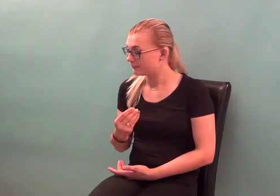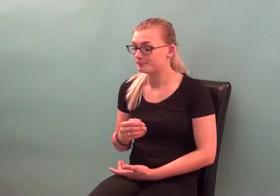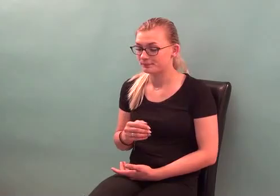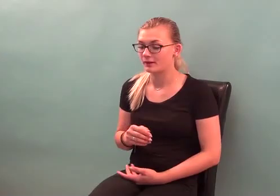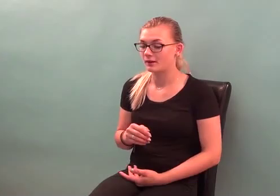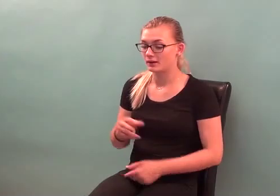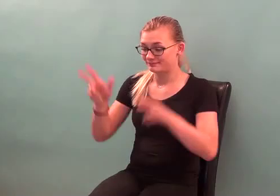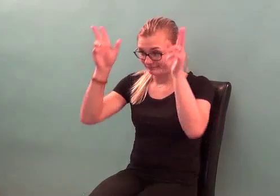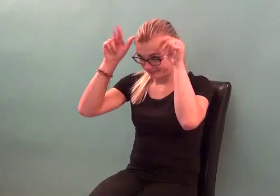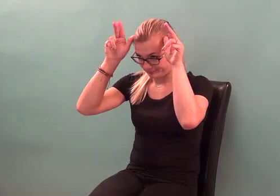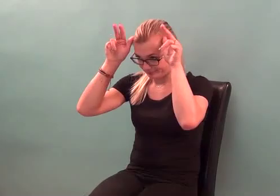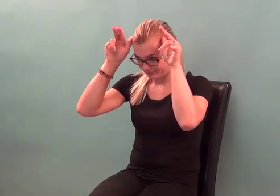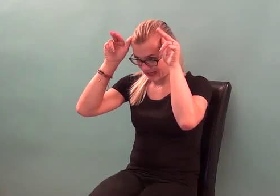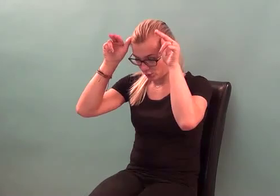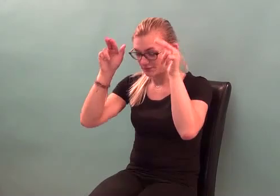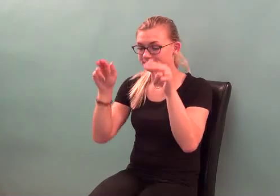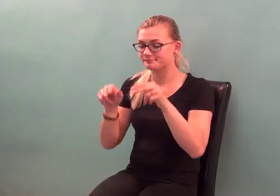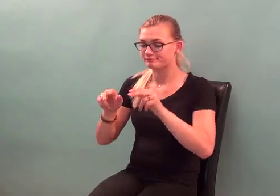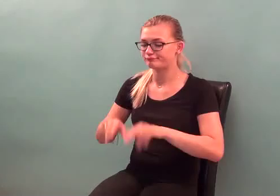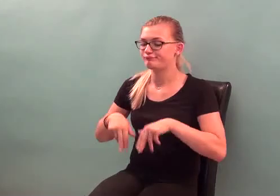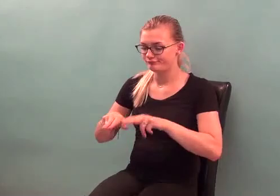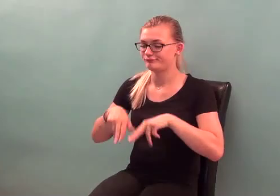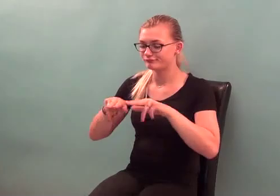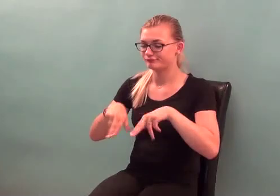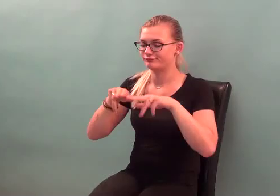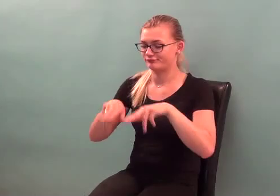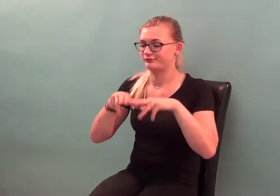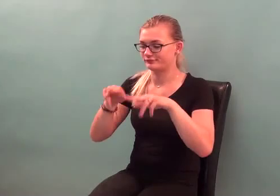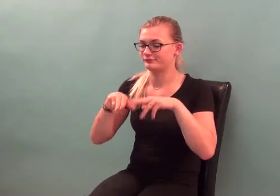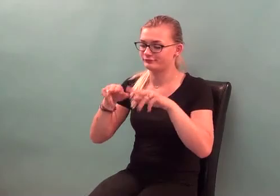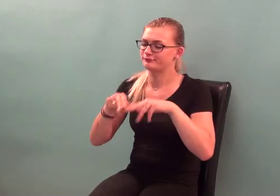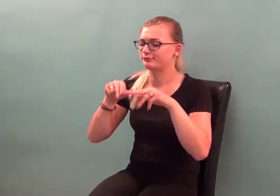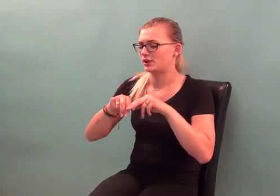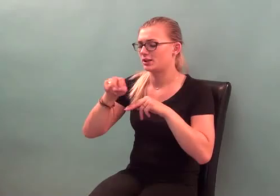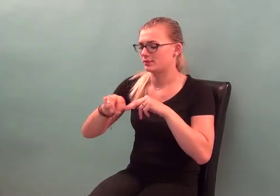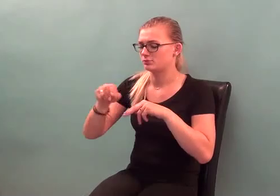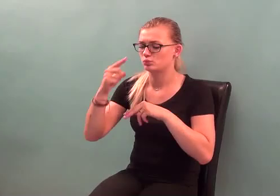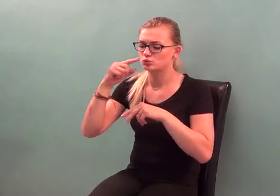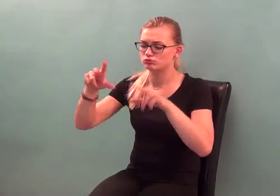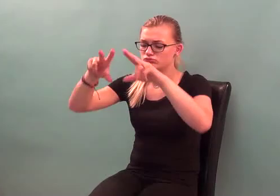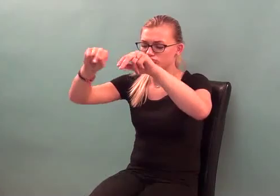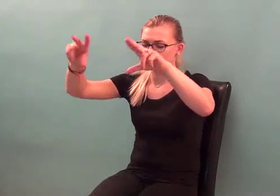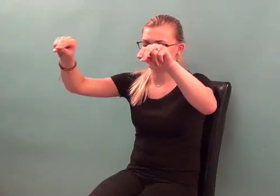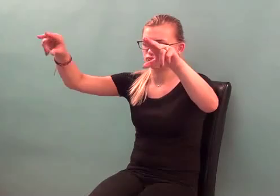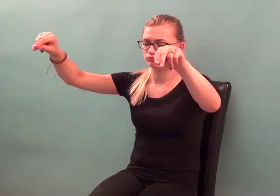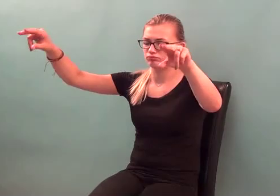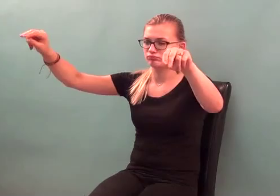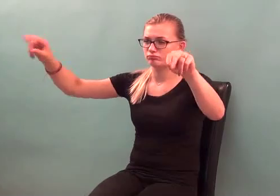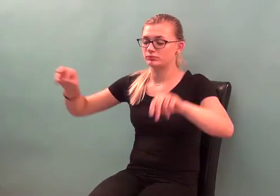Zając skacze, skacze i widać wiszące na sznurku pranie.